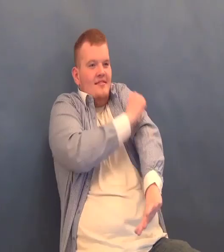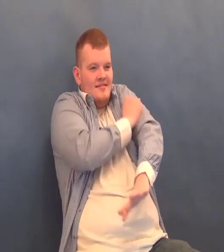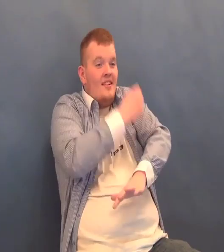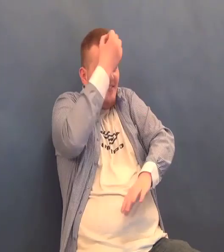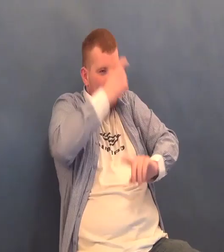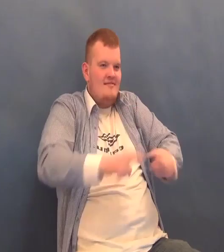Nie wolno mu brać prysznica.